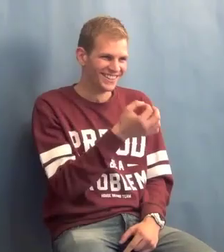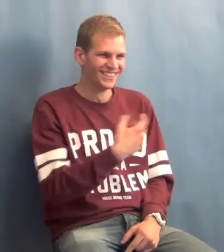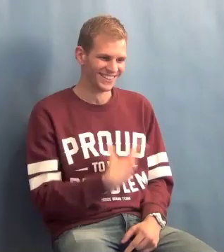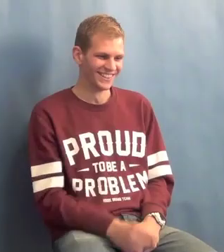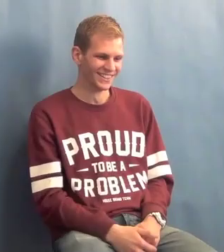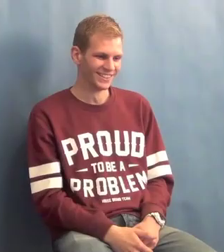Pytasz mnie.